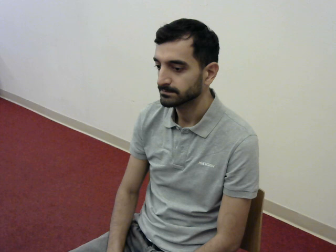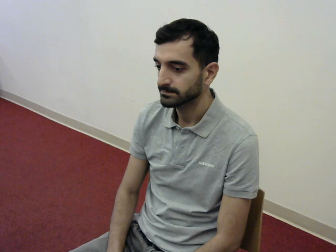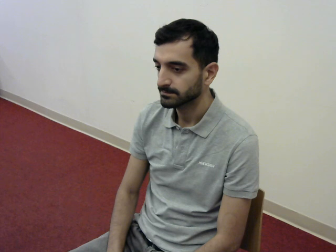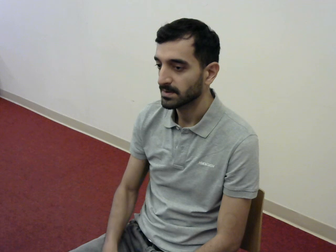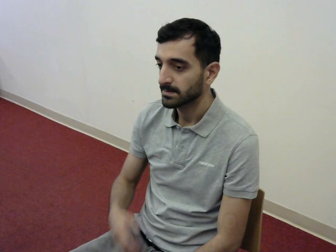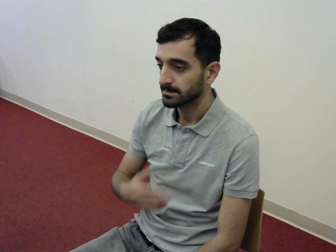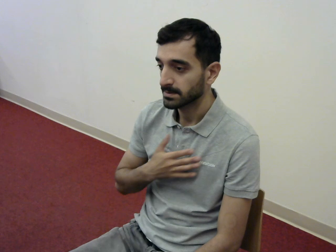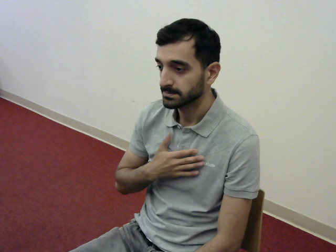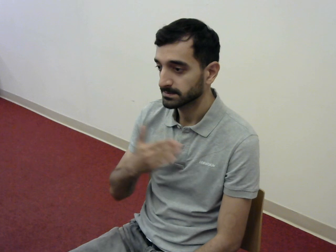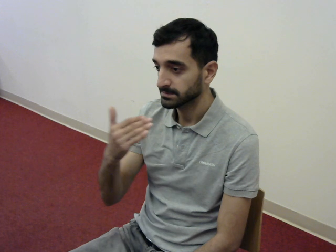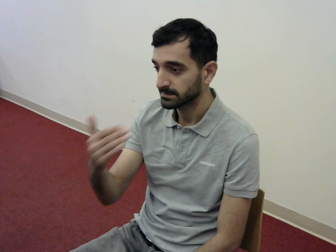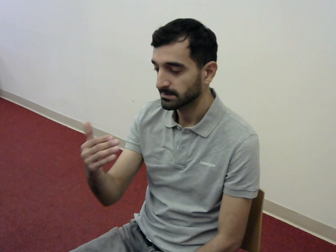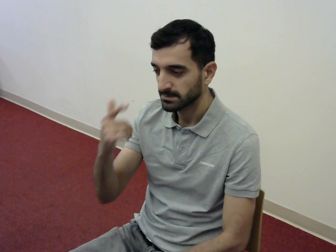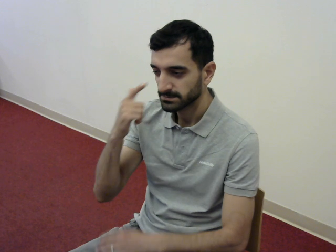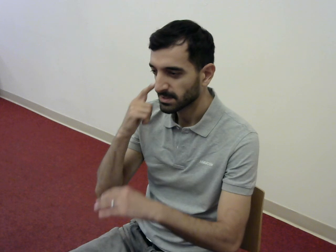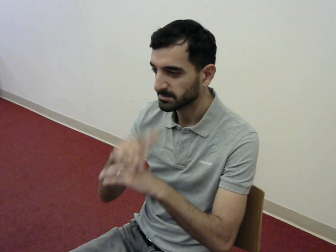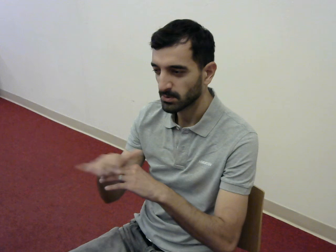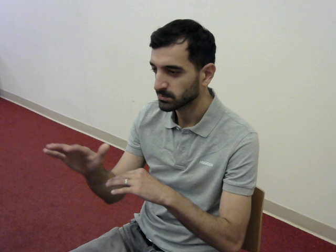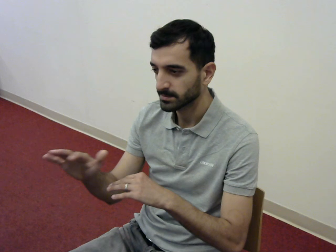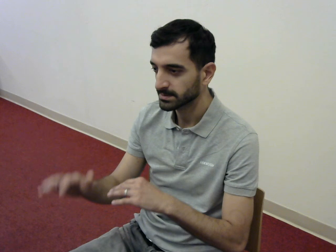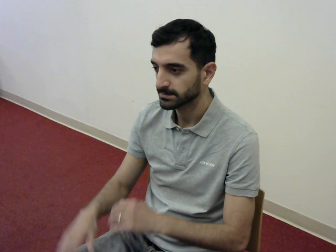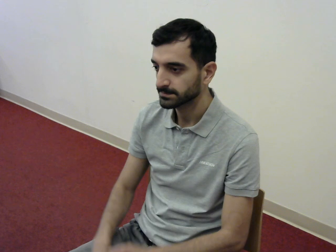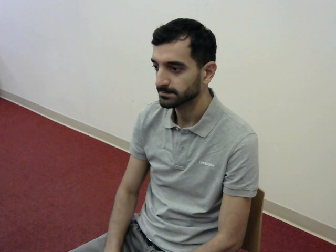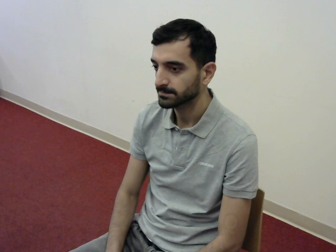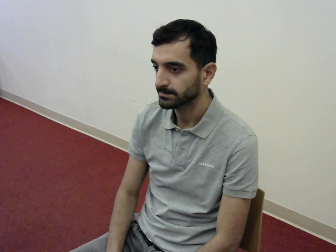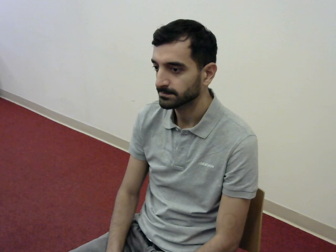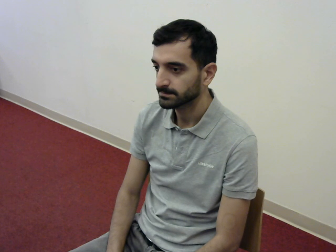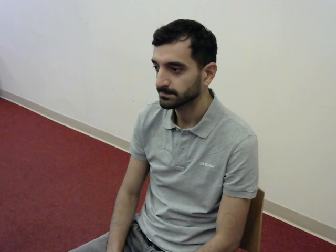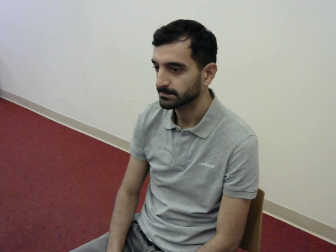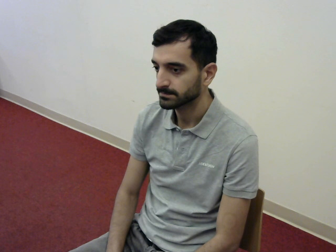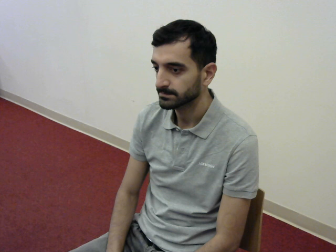Mən sizi başa düşmürəm